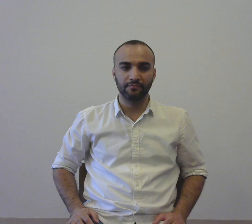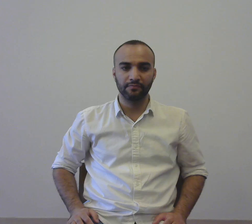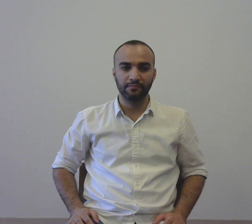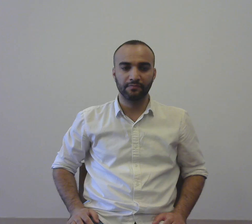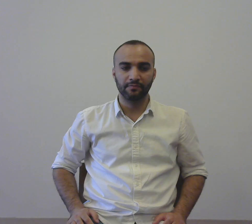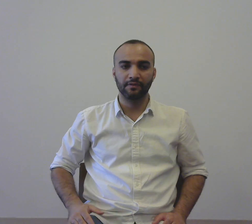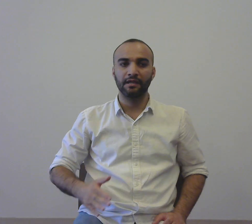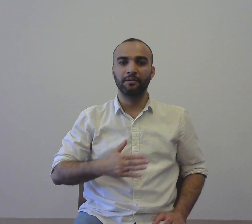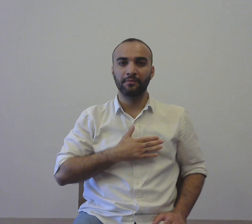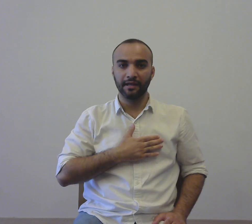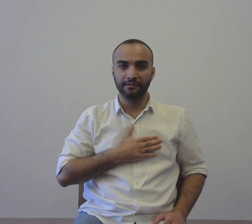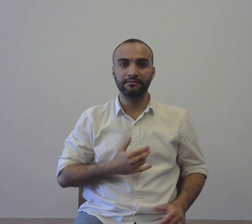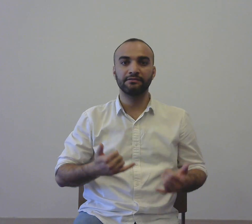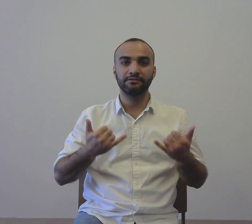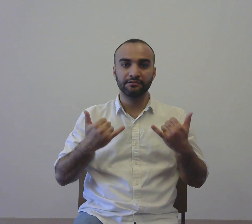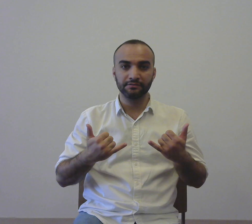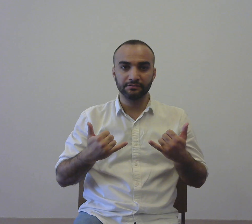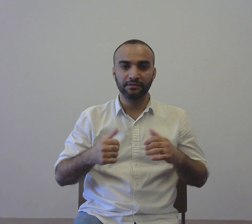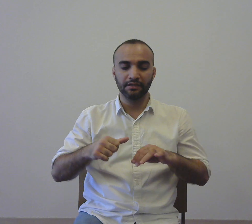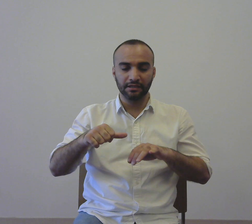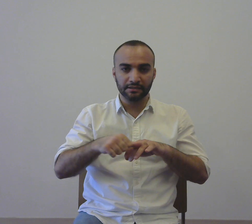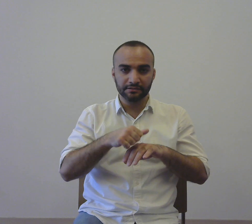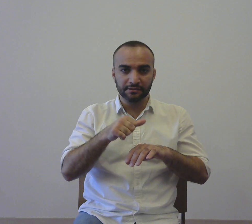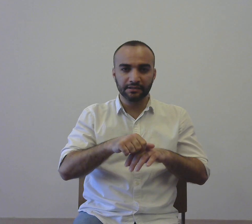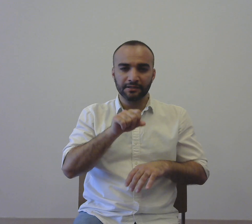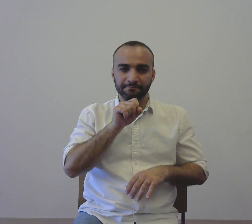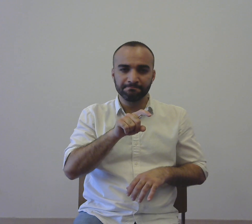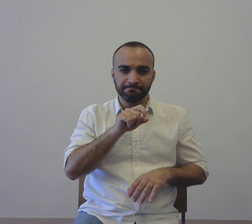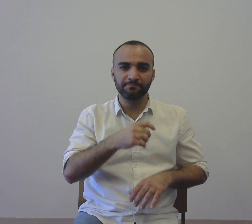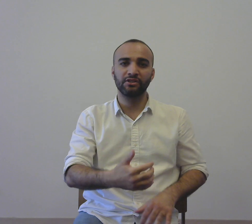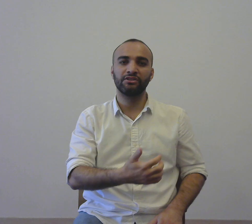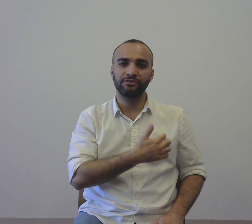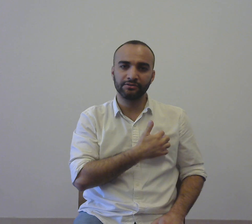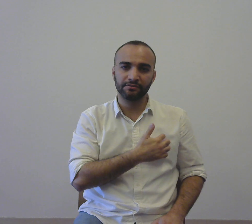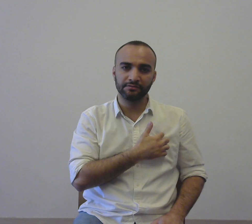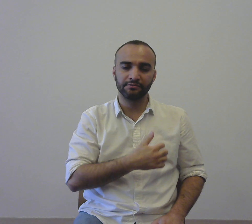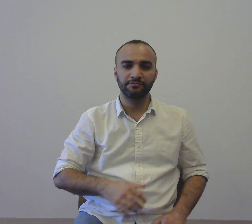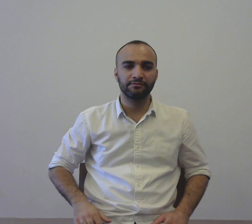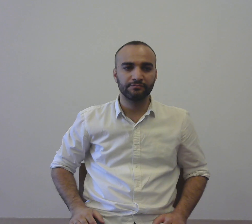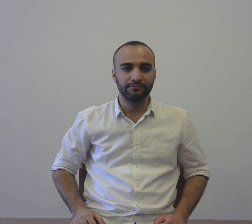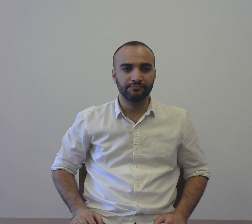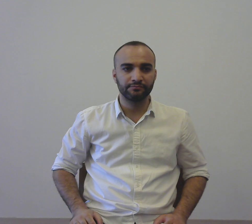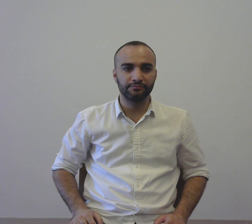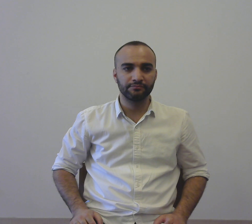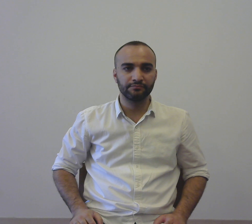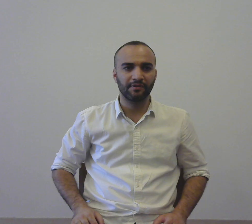Mən indi zərgər işləyirəm